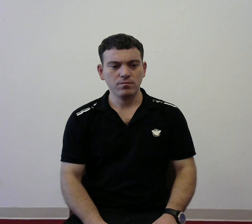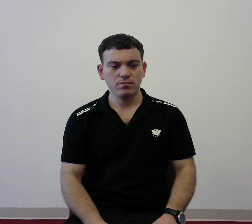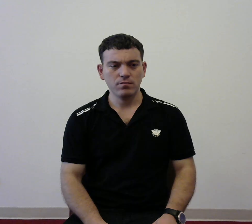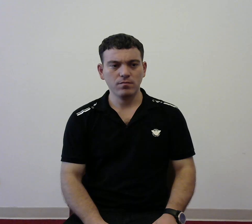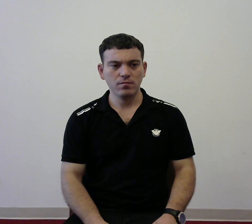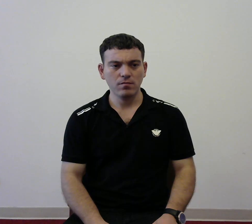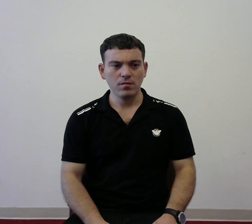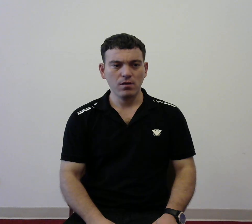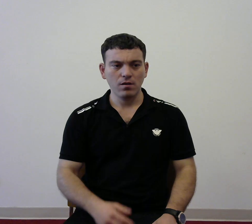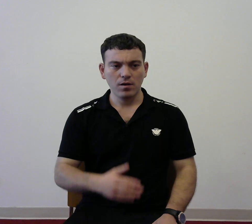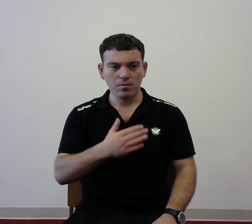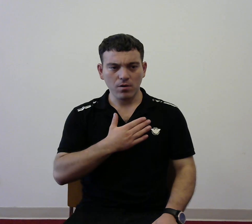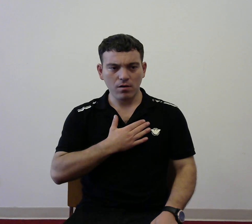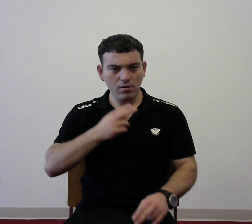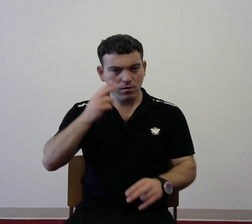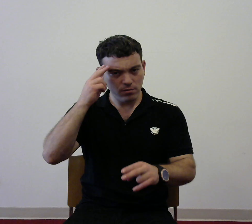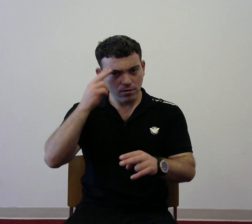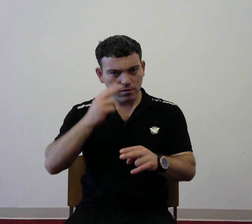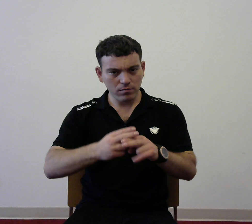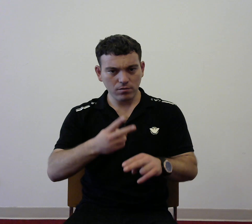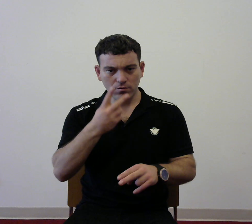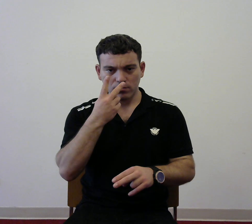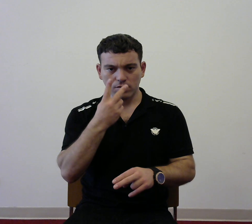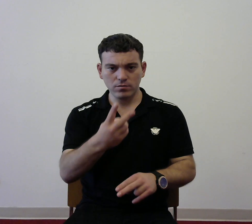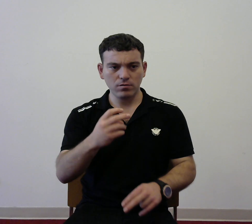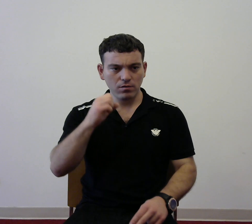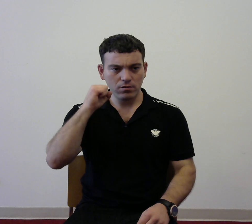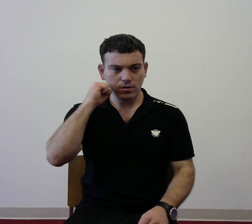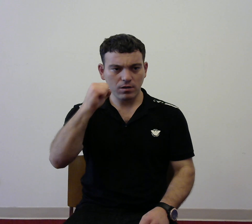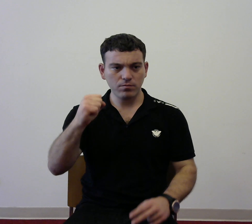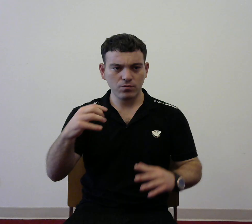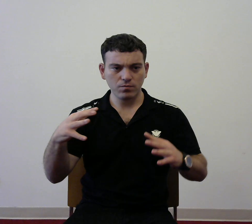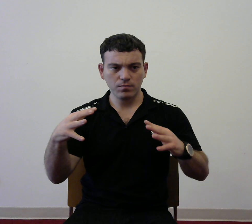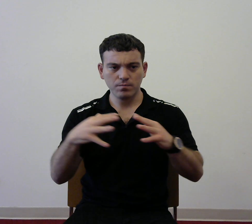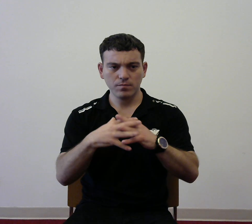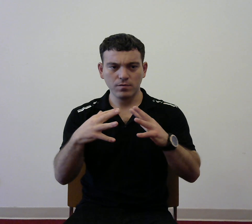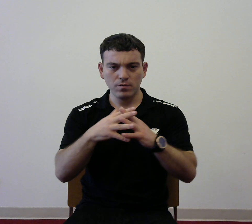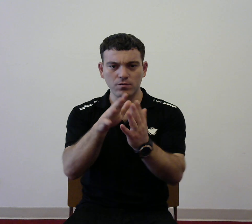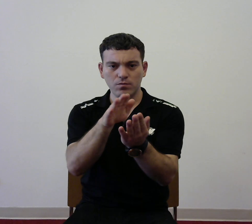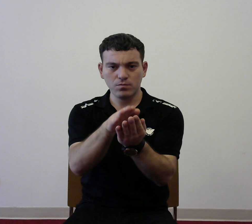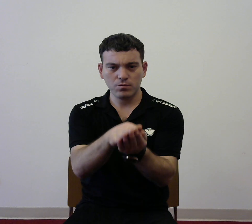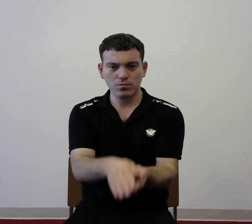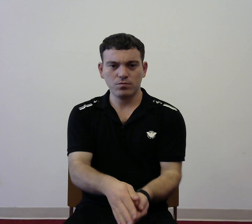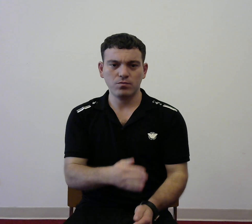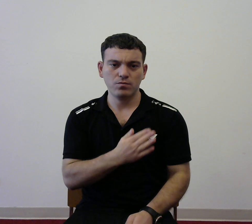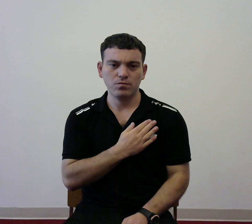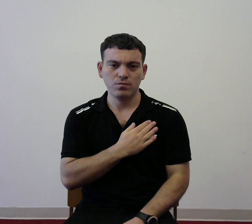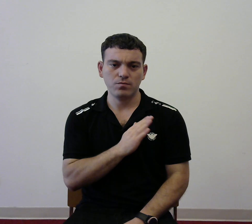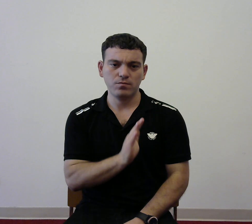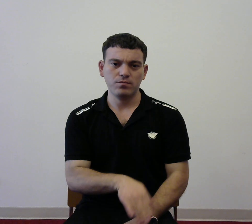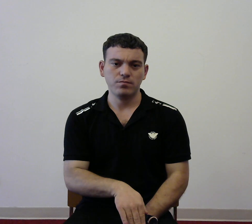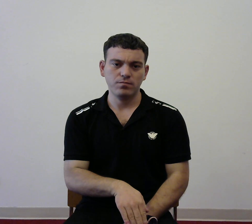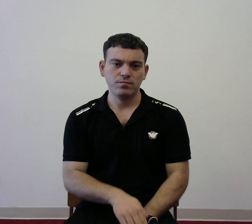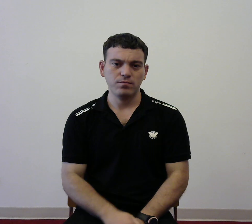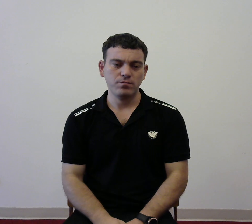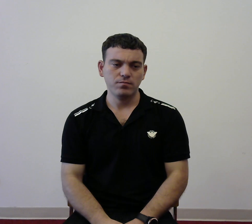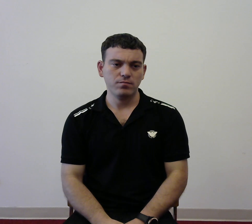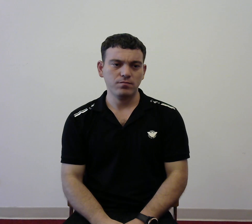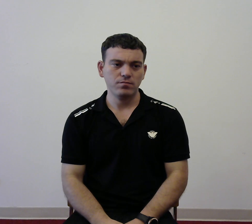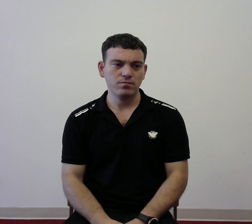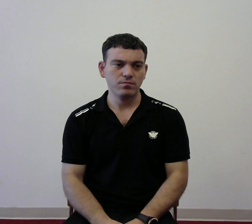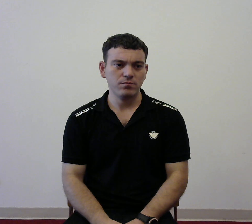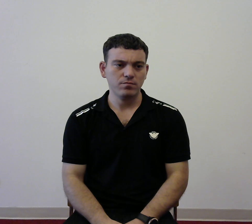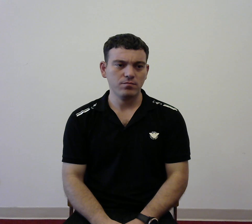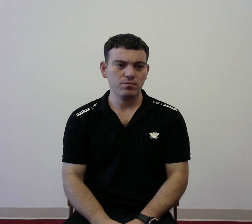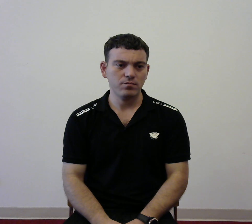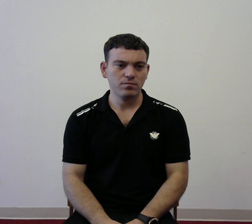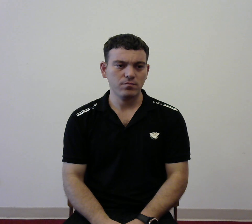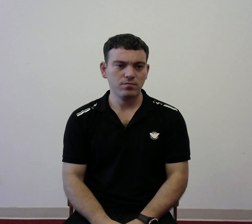Mənim qardaşım 2-ci Qarabağ müharibəsində şəhid olub